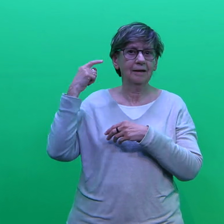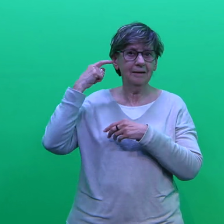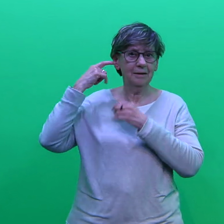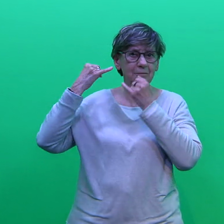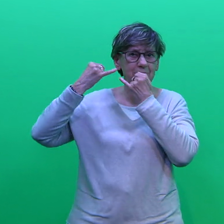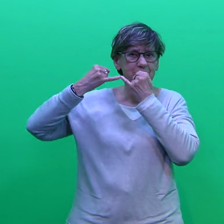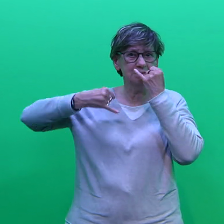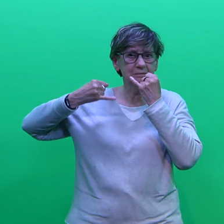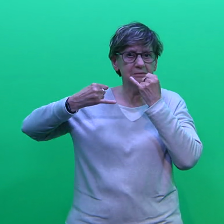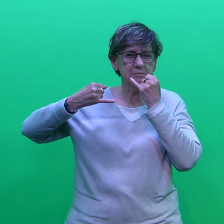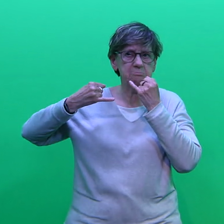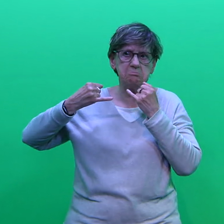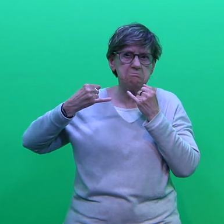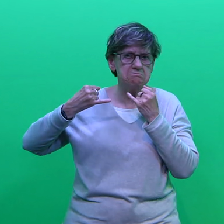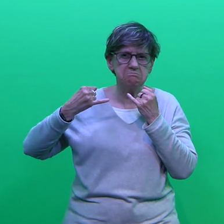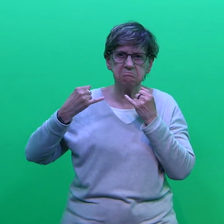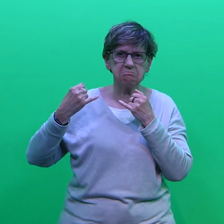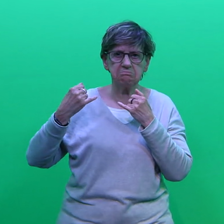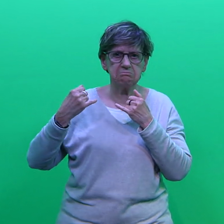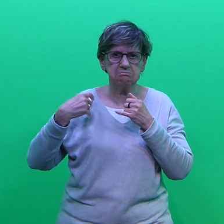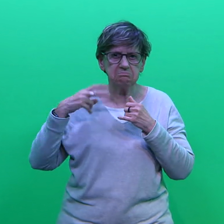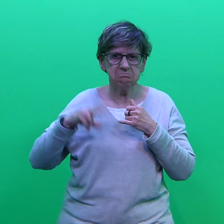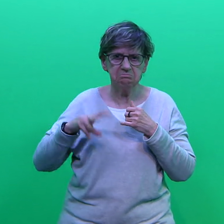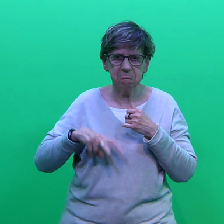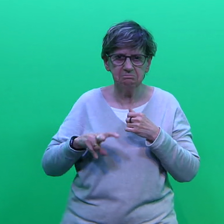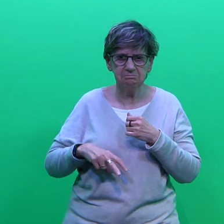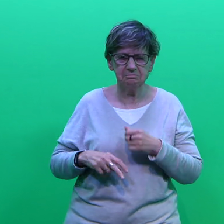No se m'ha trencat mai el timpà.